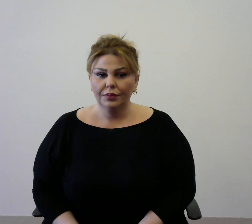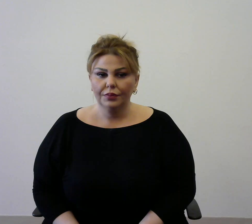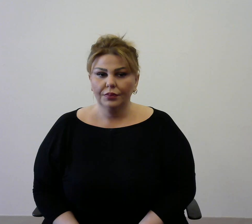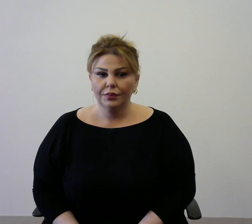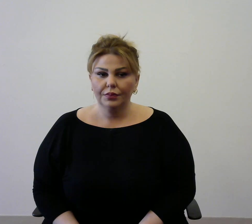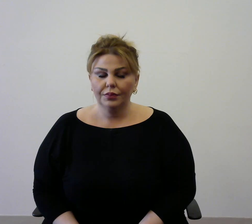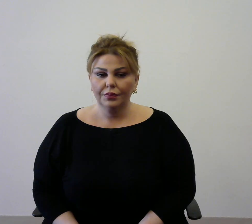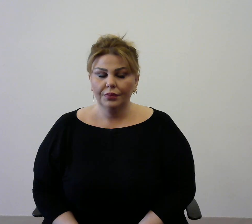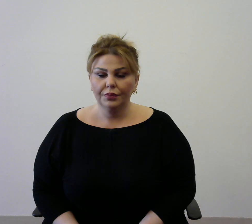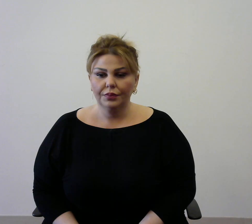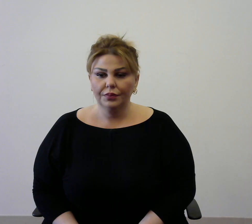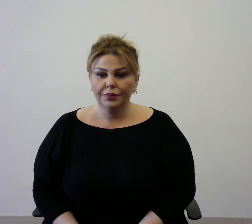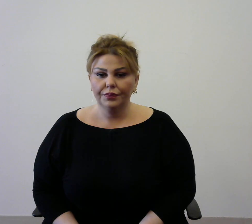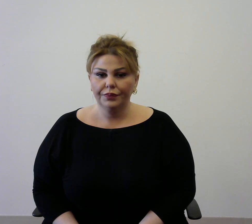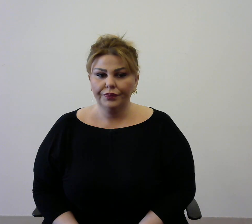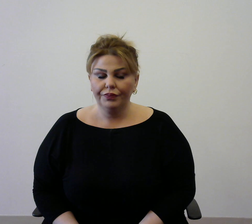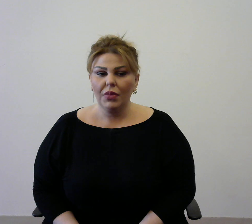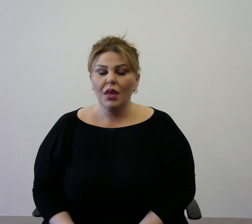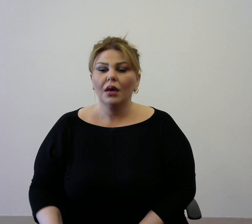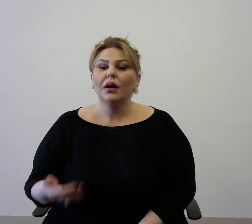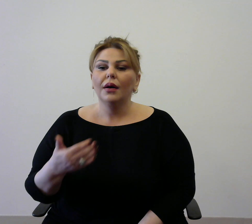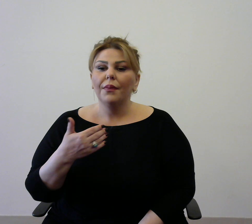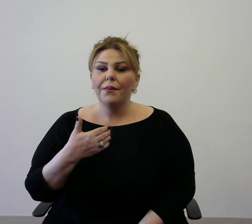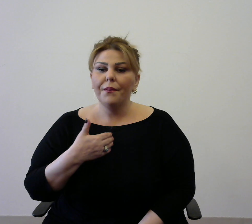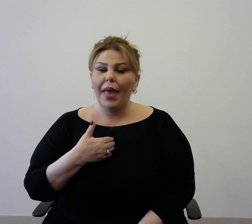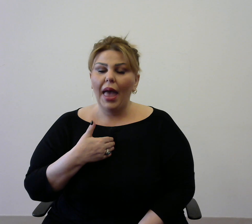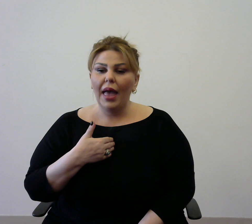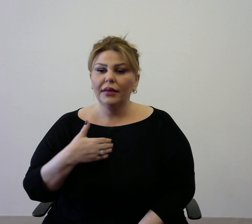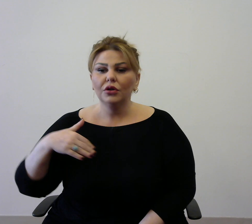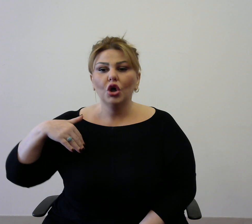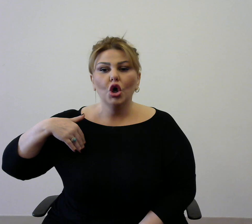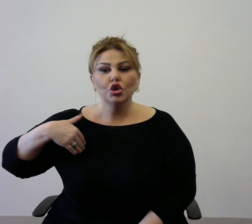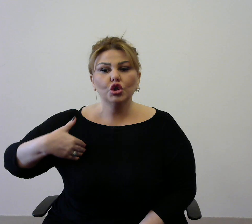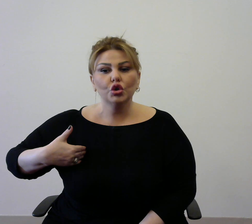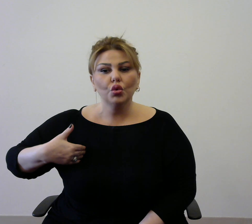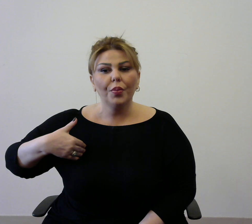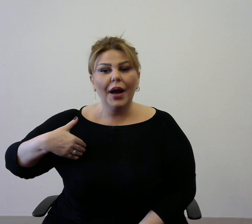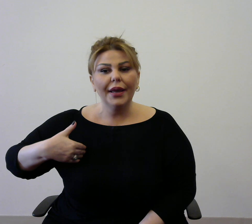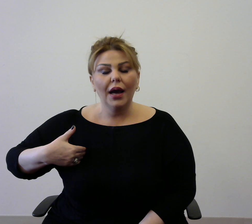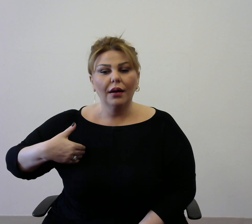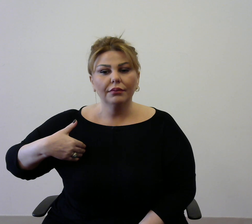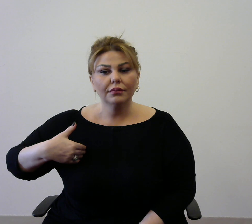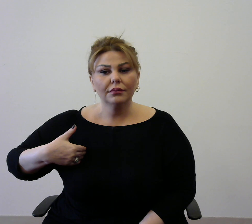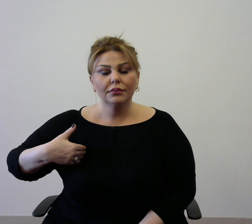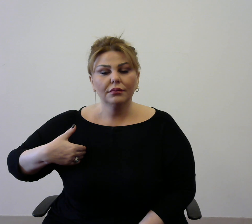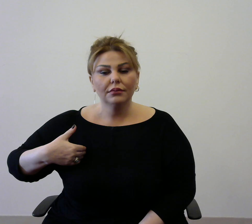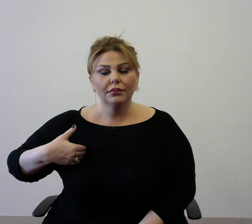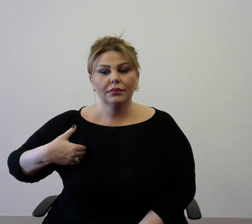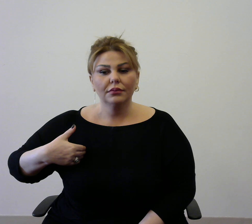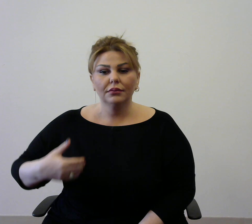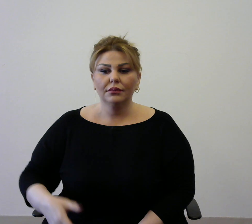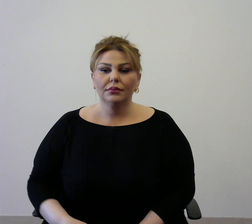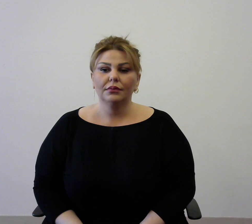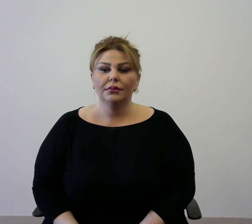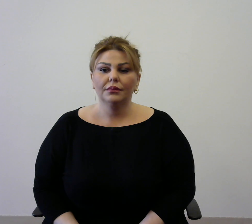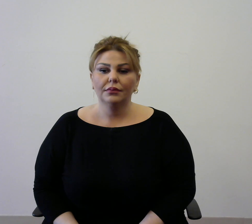Mən subayam